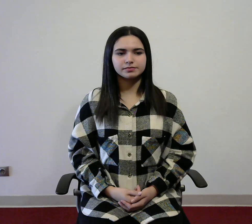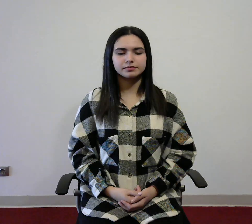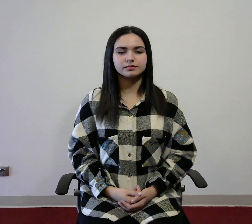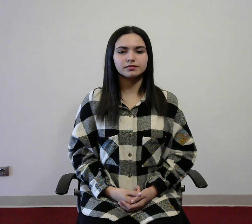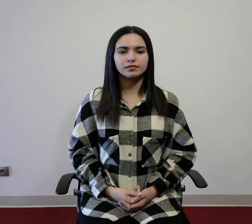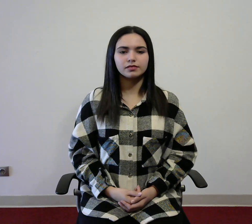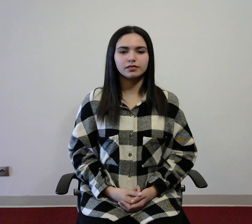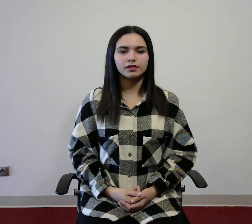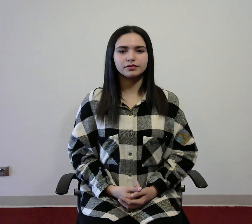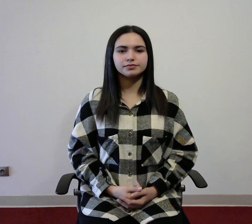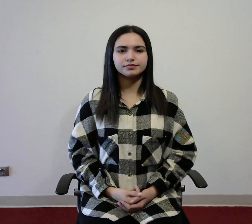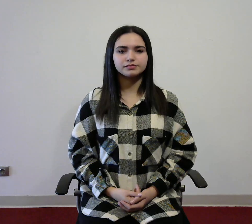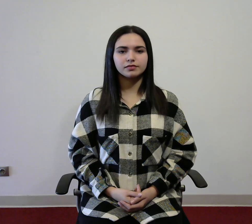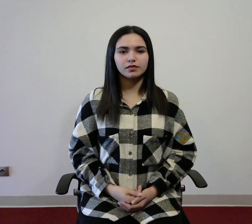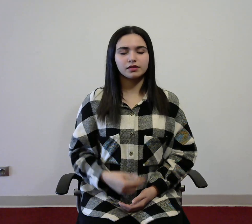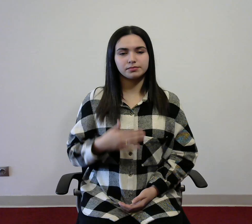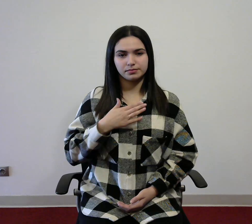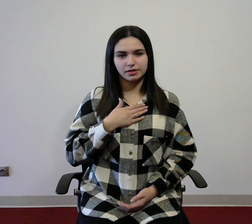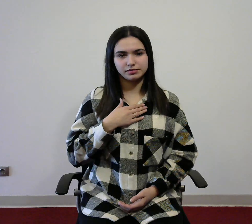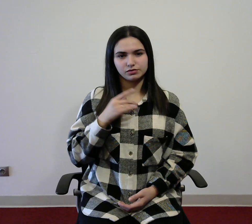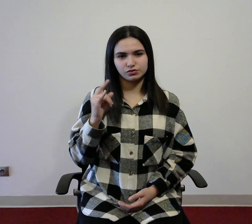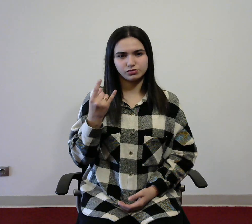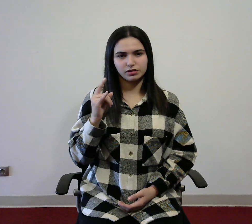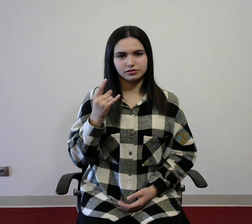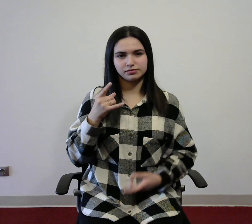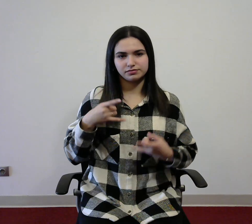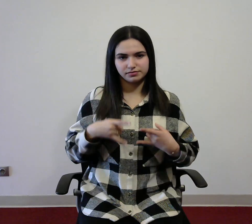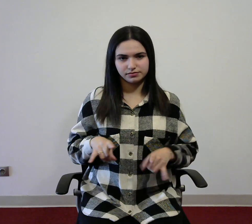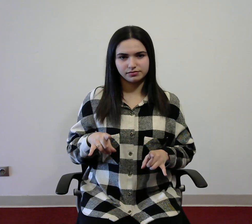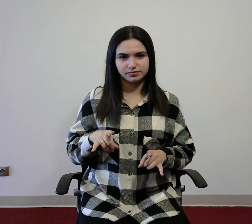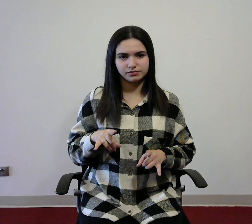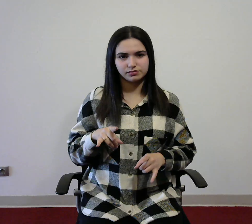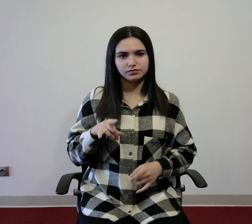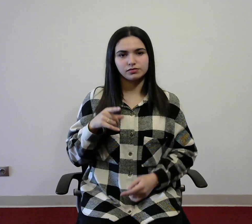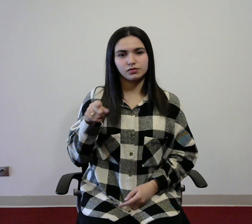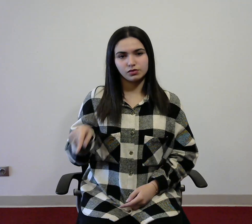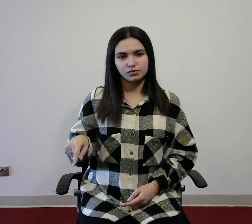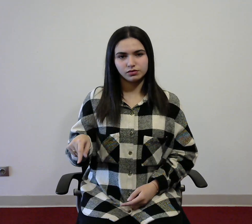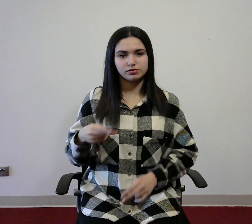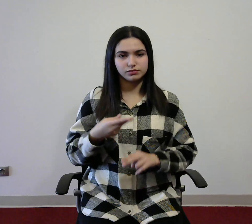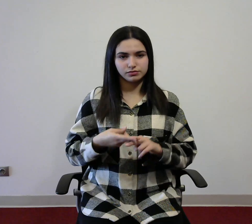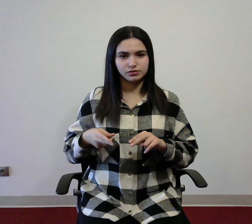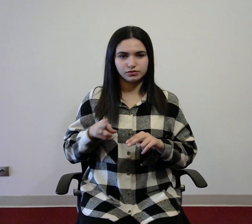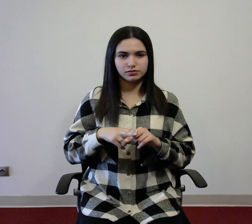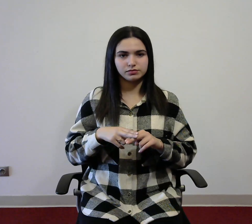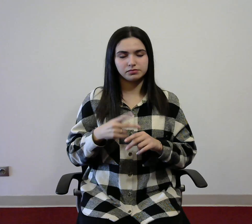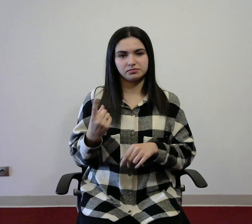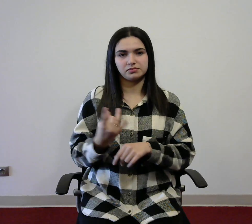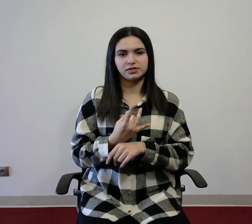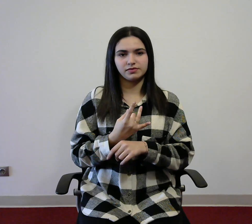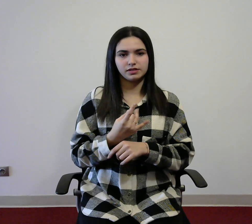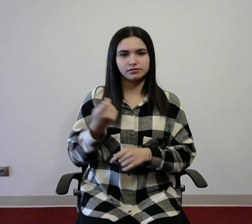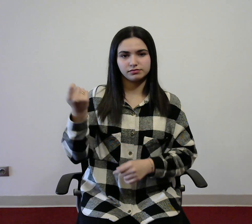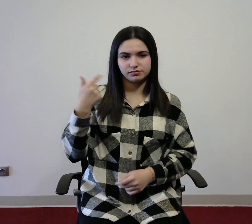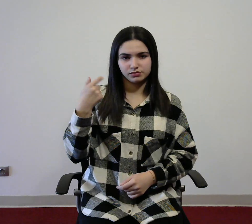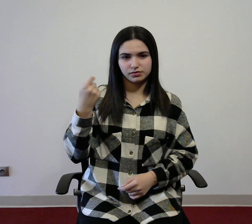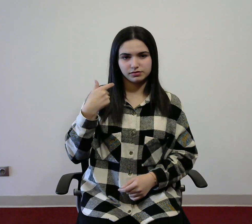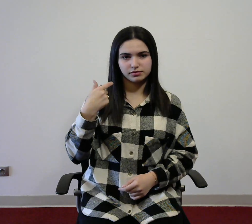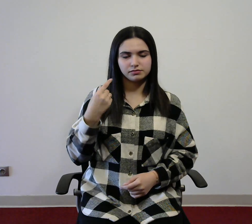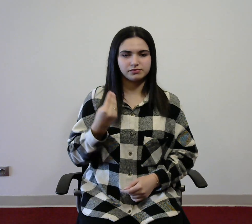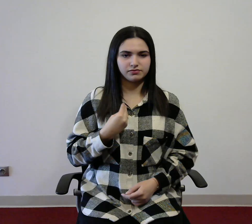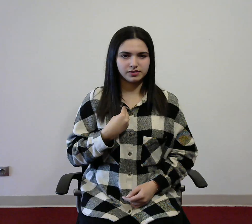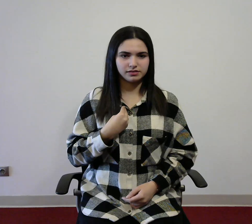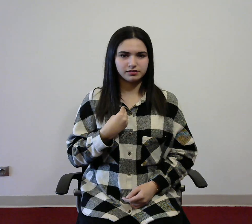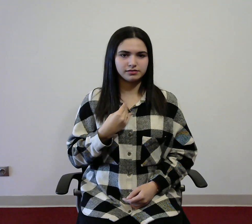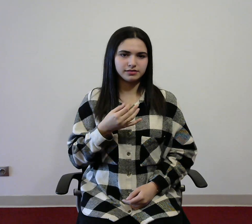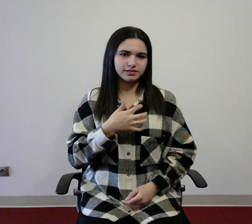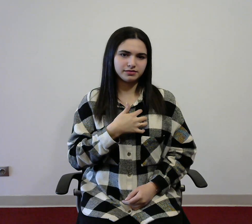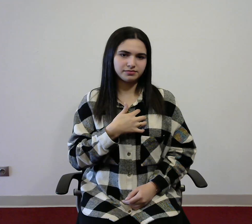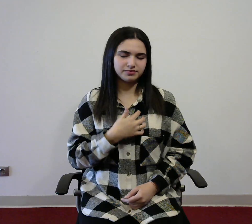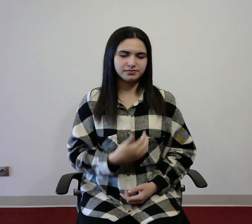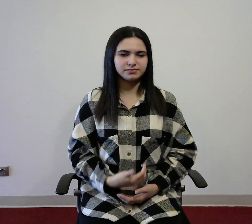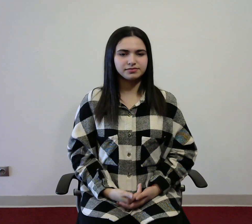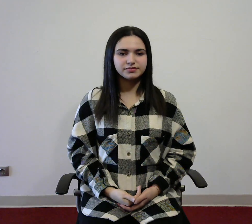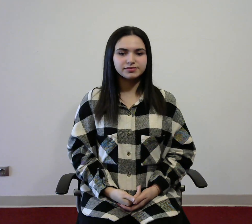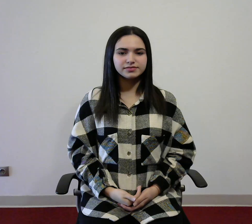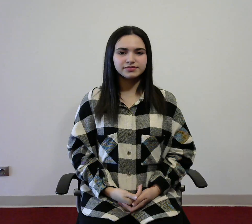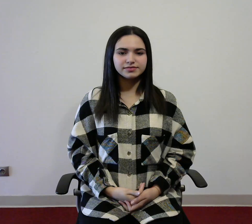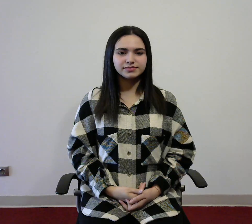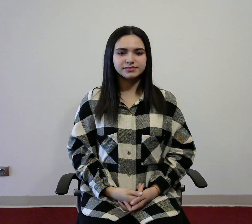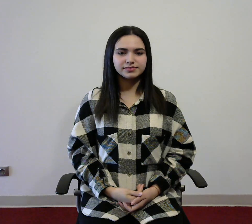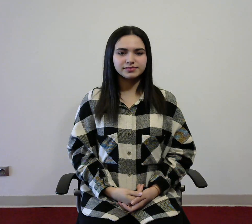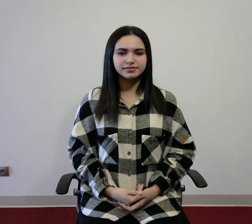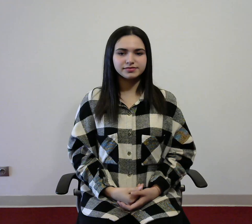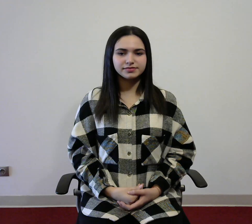Mənim uşağım anadan olub, ona görə birdəfəlik müavinət almaq istəyirəm